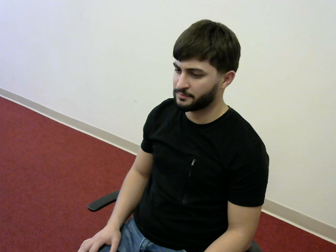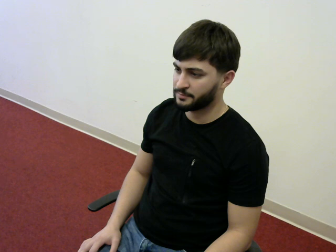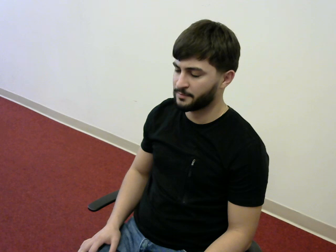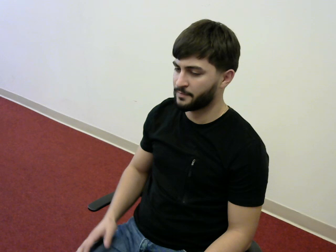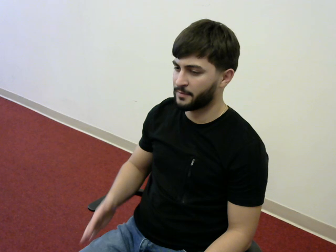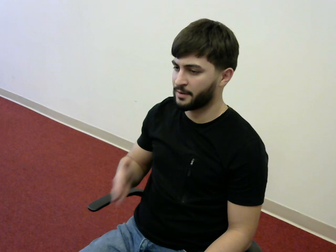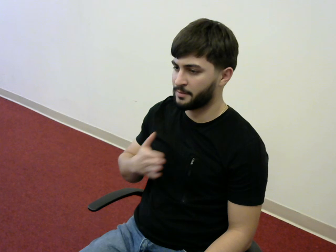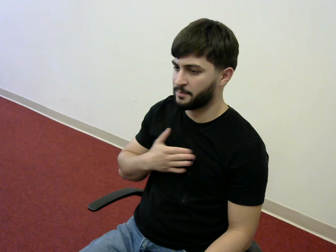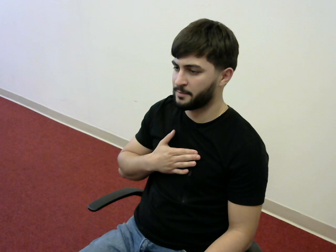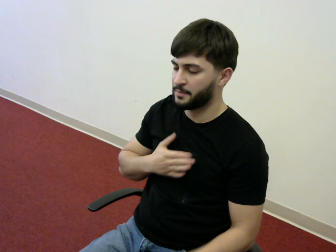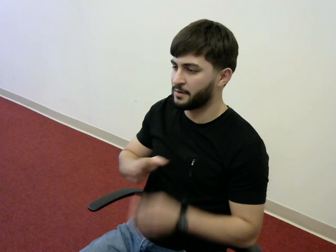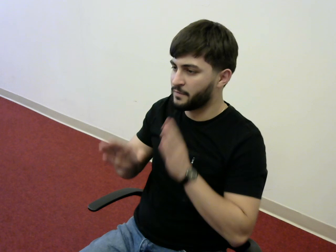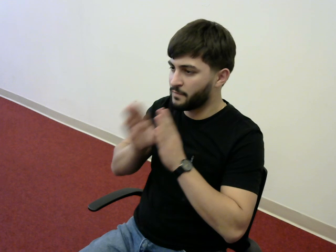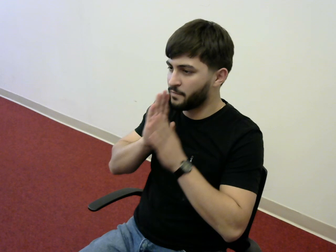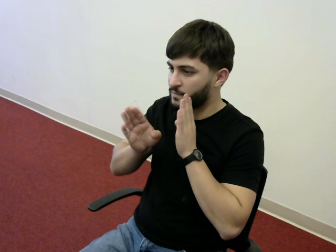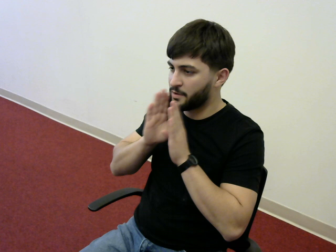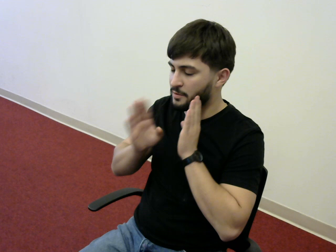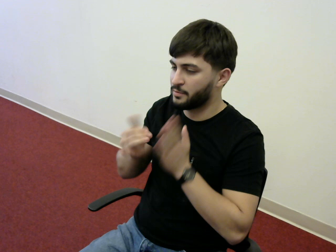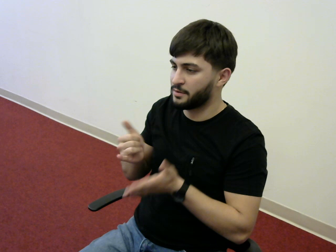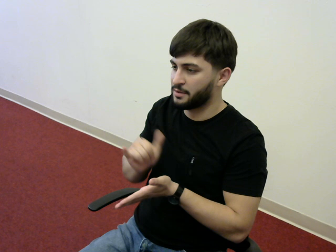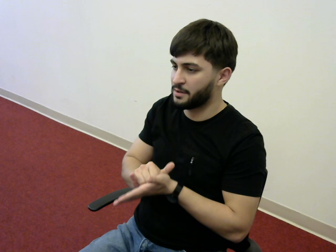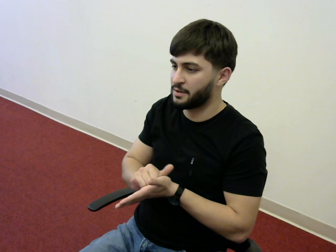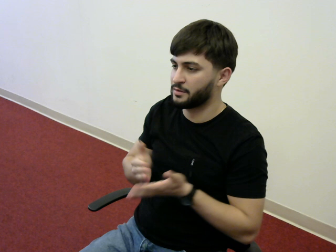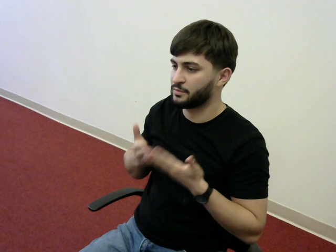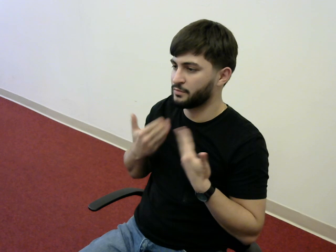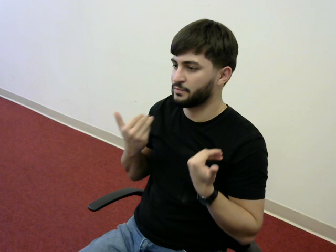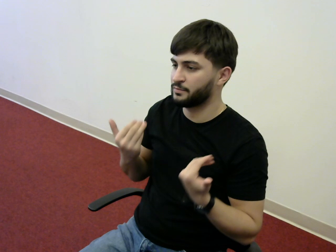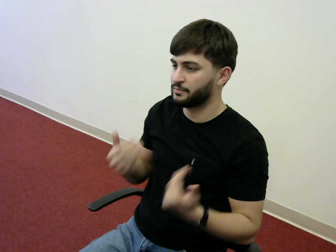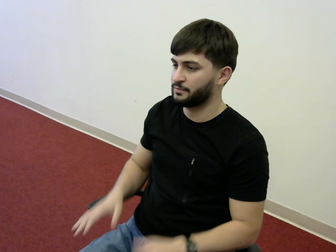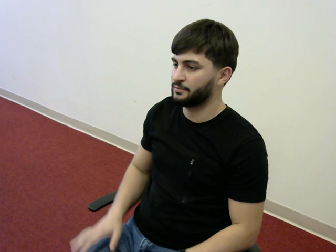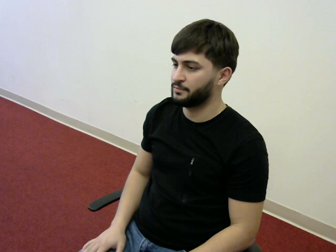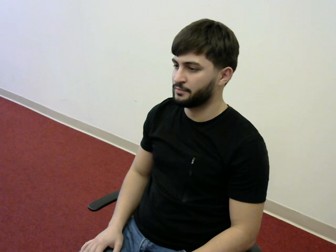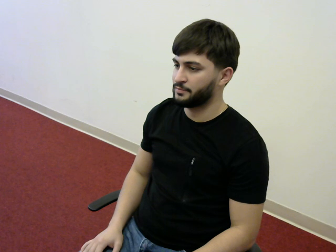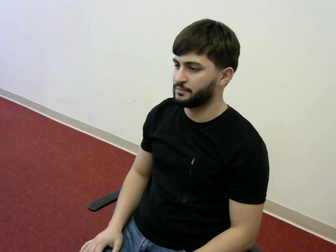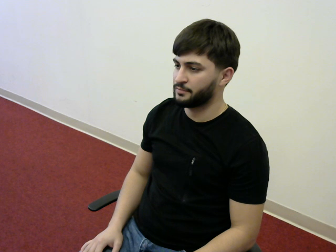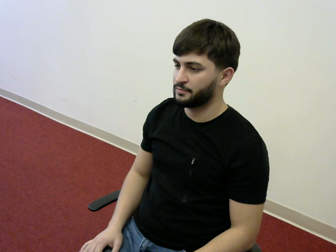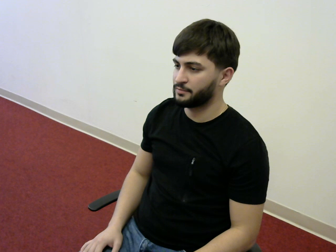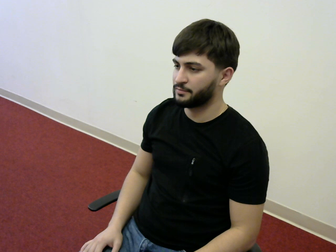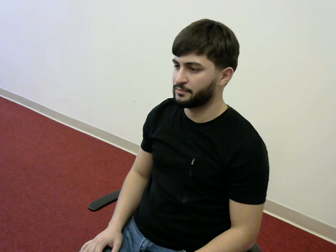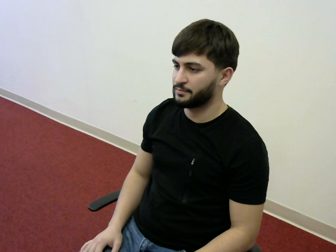Mənim Facebook hesabım yoxdur